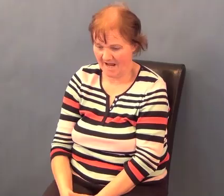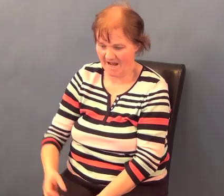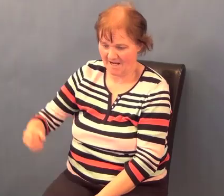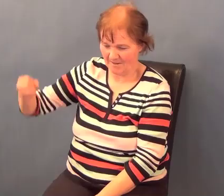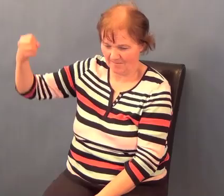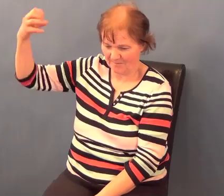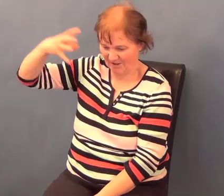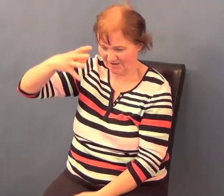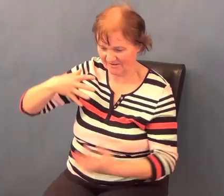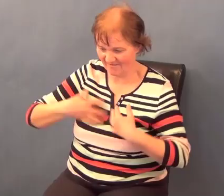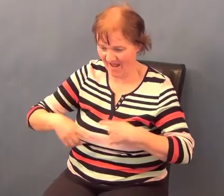Prysznic w wannie.